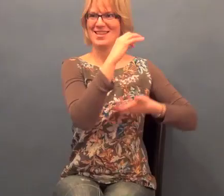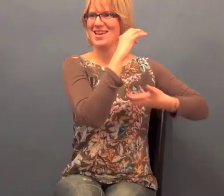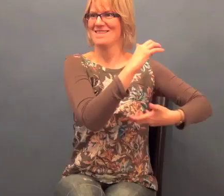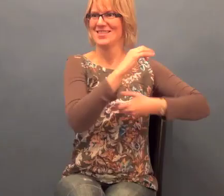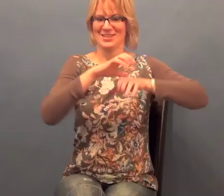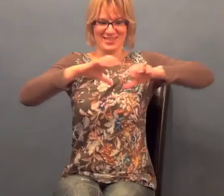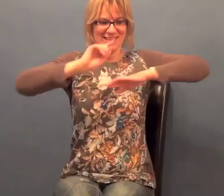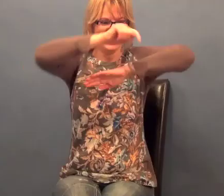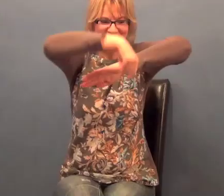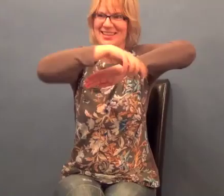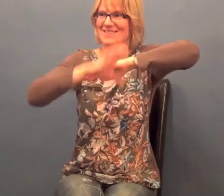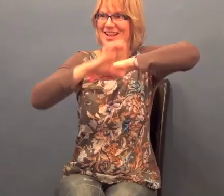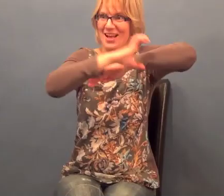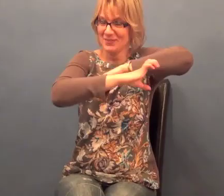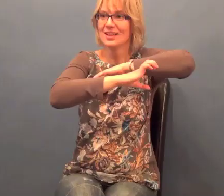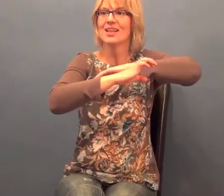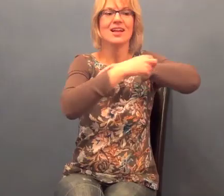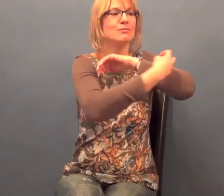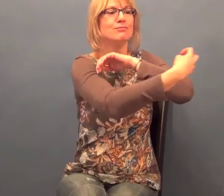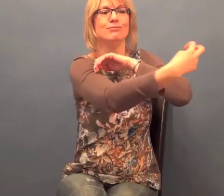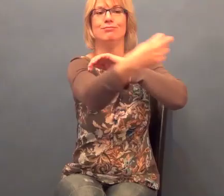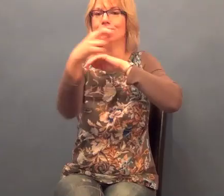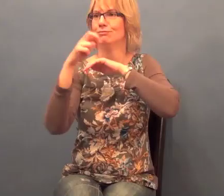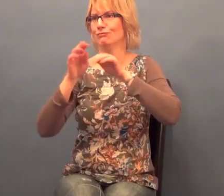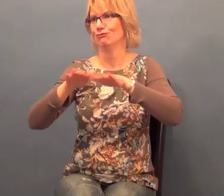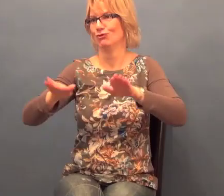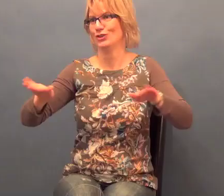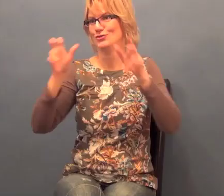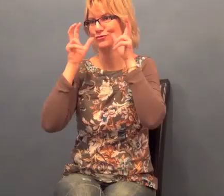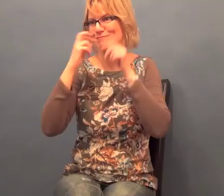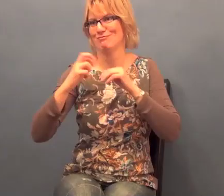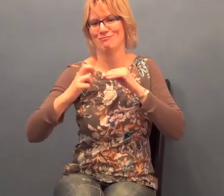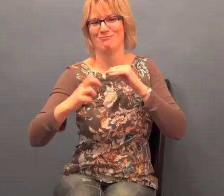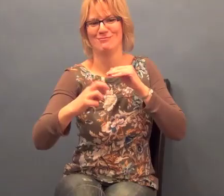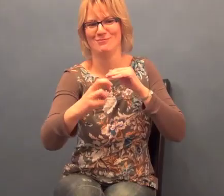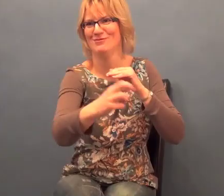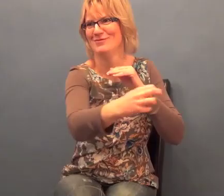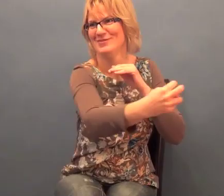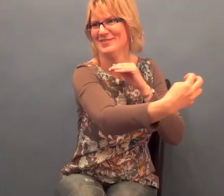Którzy siedzieli za drzewem z kilkoma małymi żabkami.